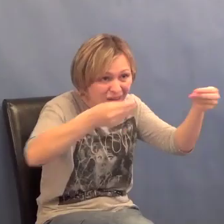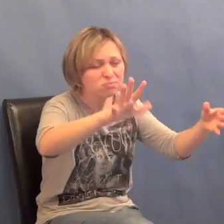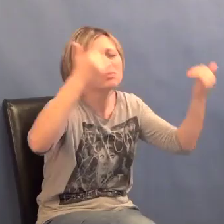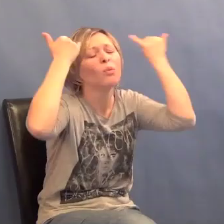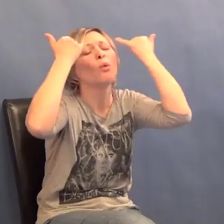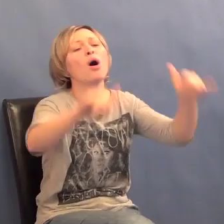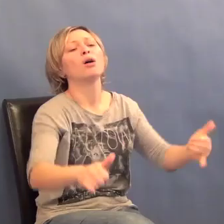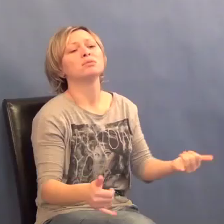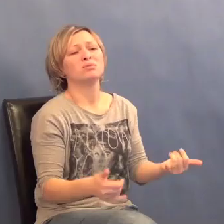To byłby błąd.